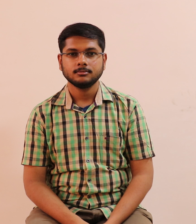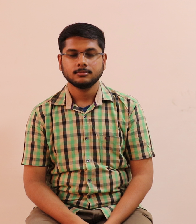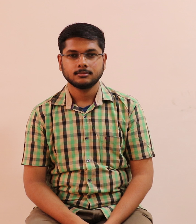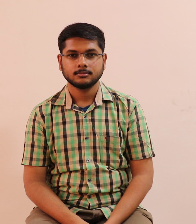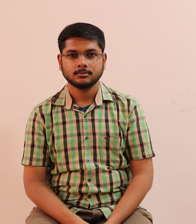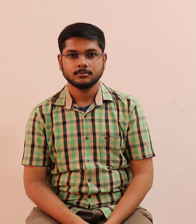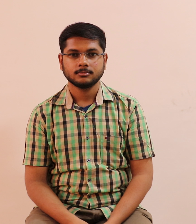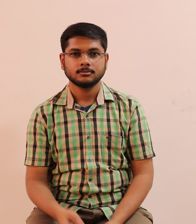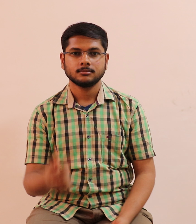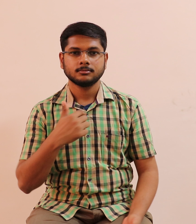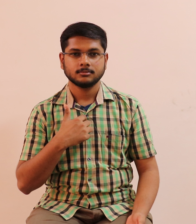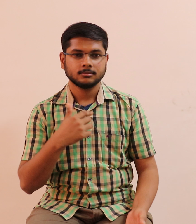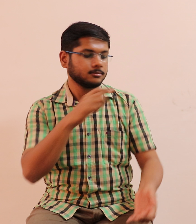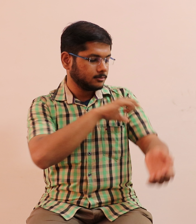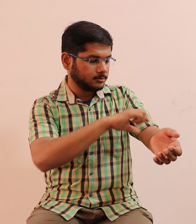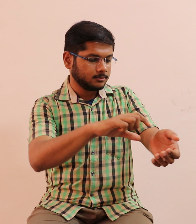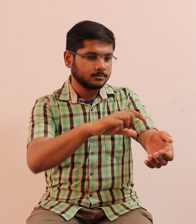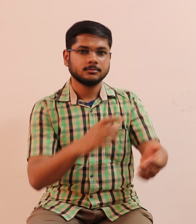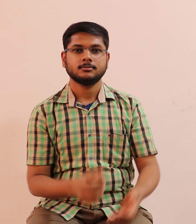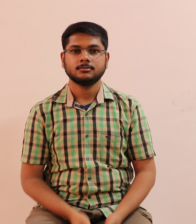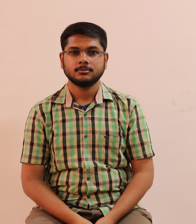my name is xxxxxxxx